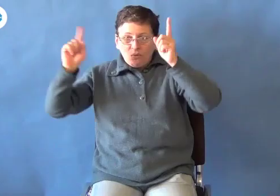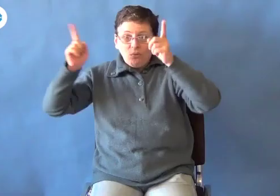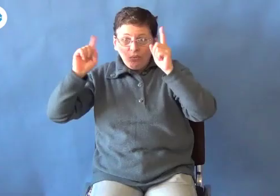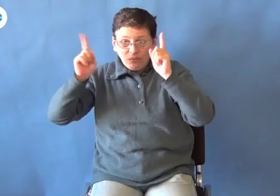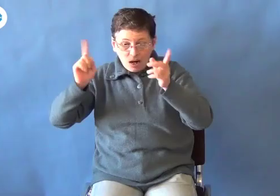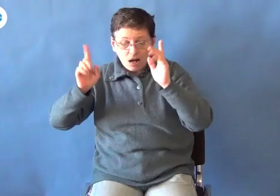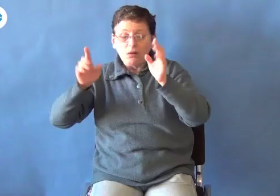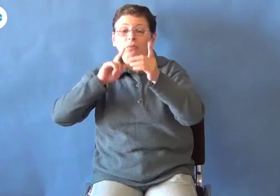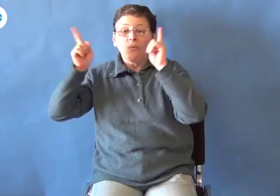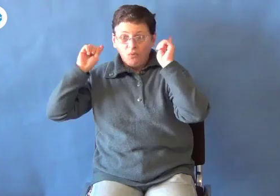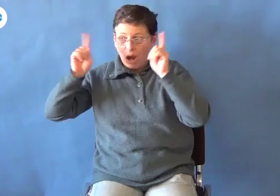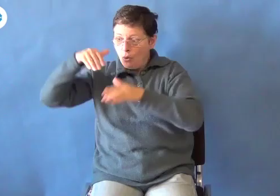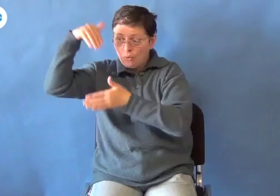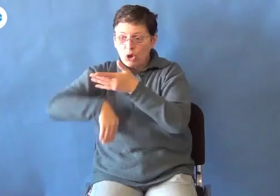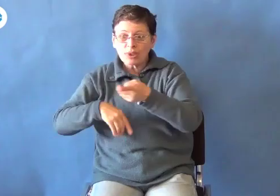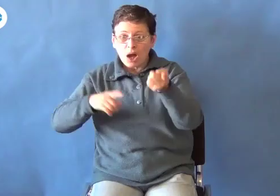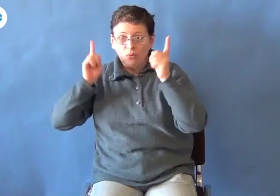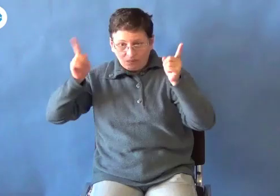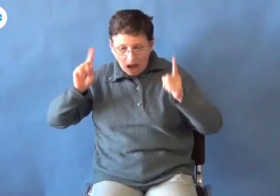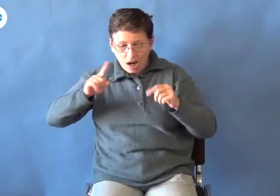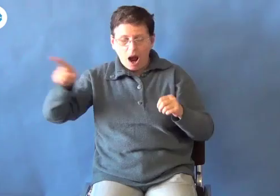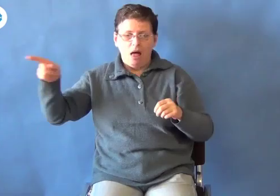Uwaga, grozi utonięciem.